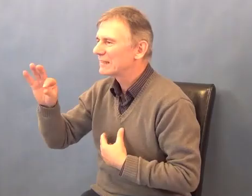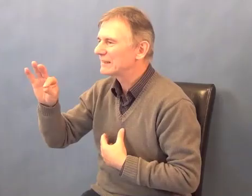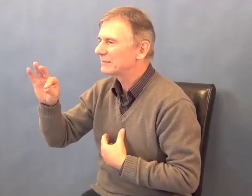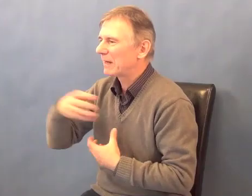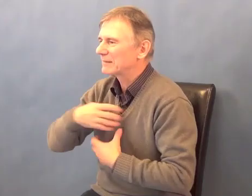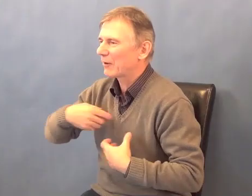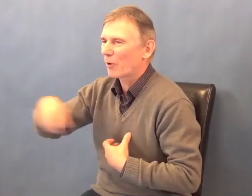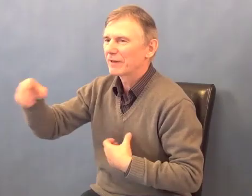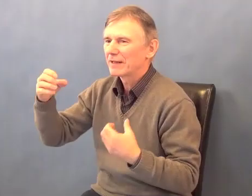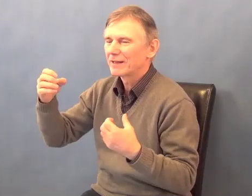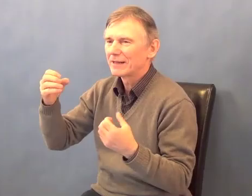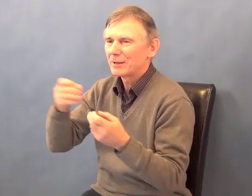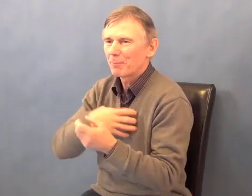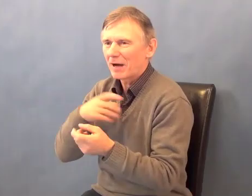Sklep spożywczy na Marszałkowskiej.